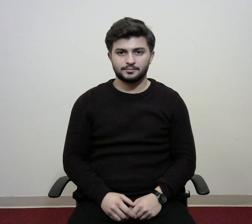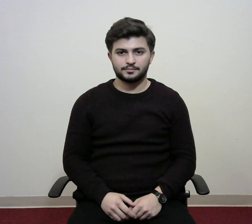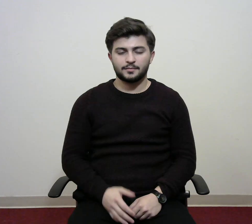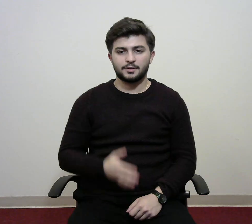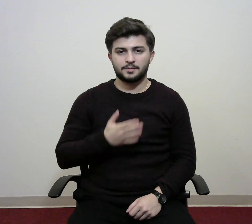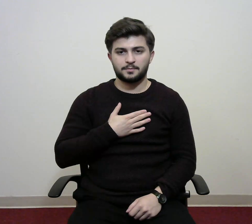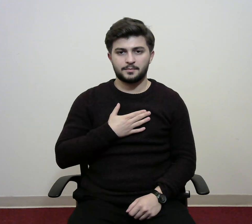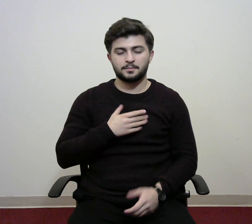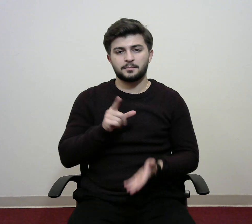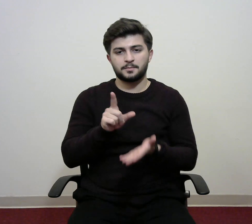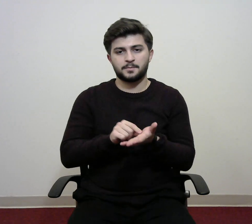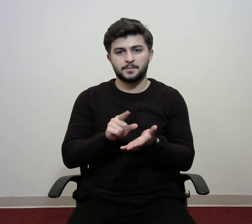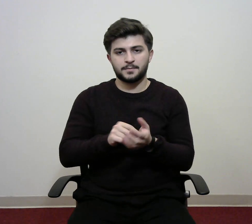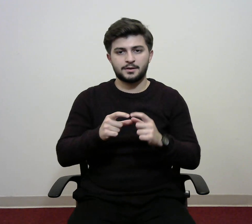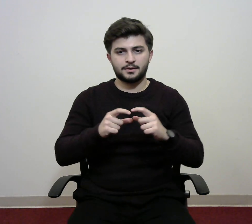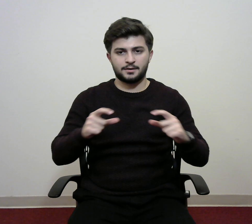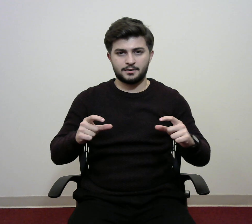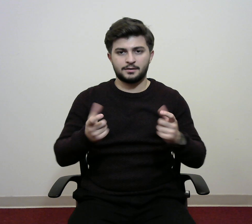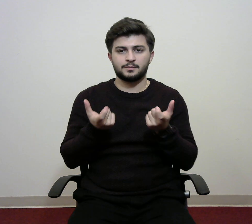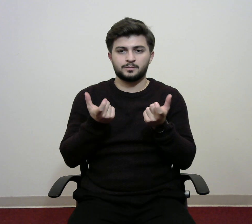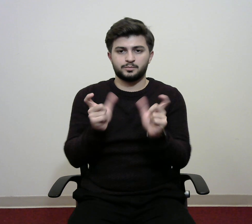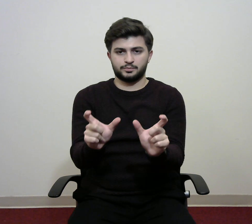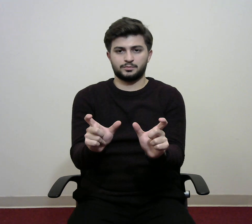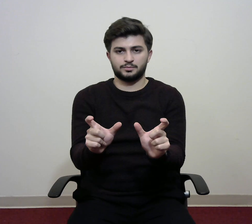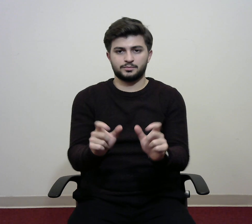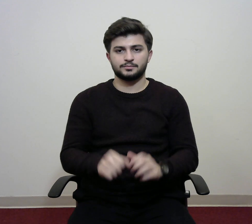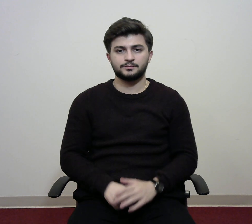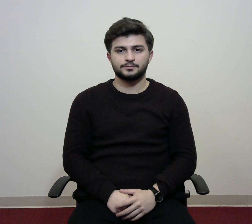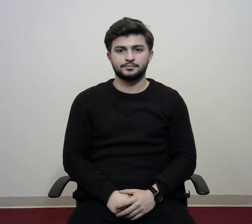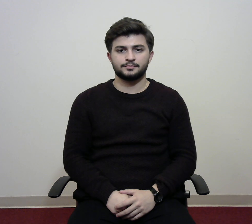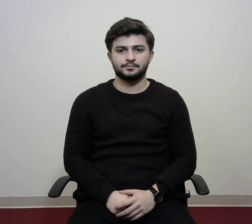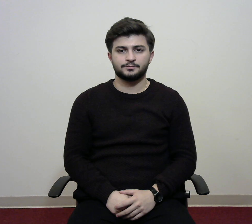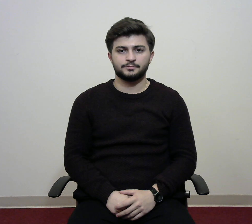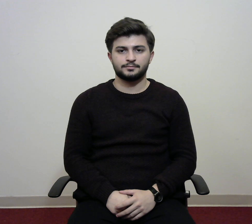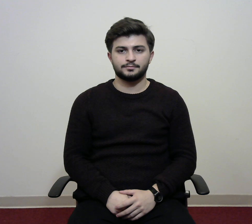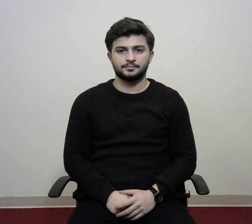Mənim pensiya kartım bloklanıb